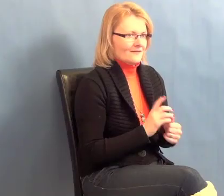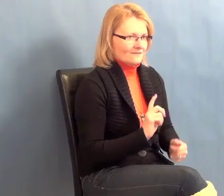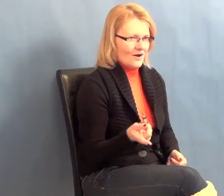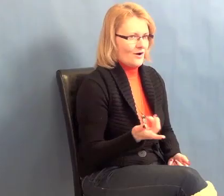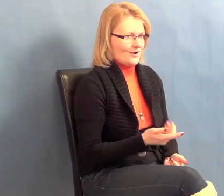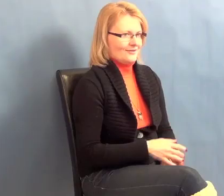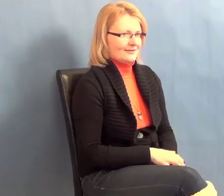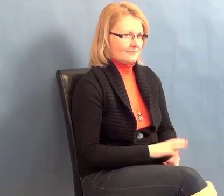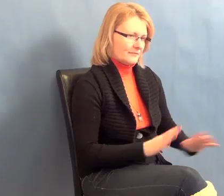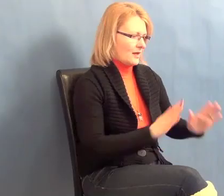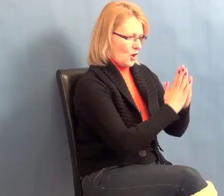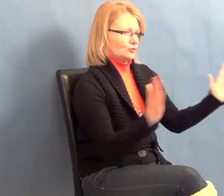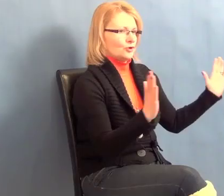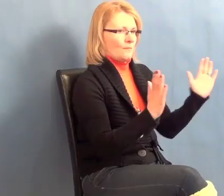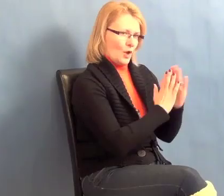Mają być osobno.